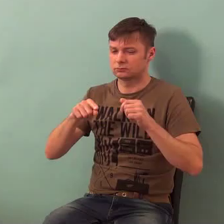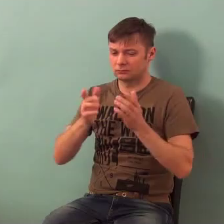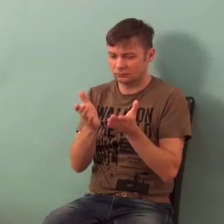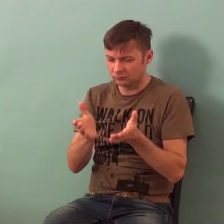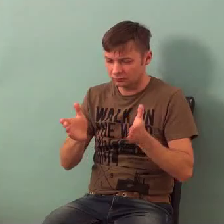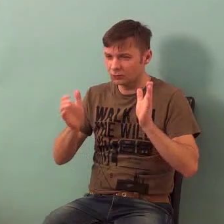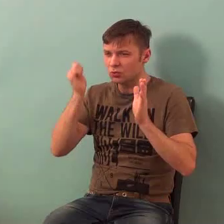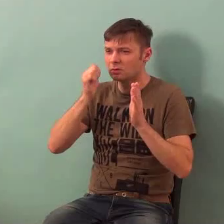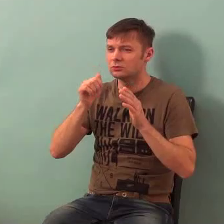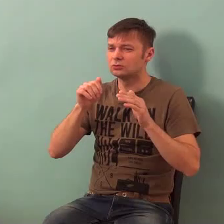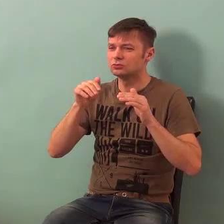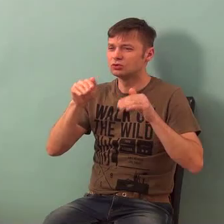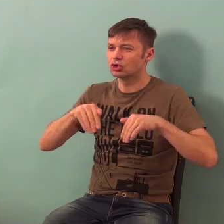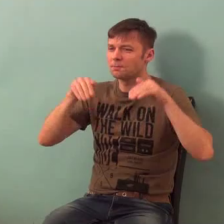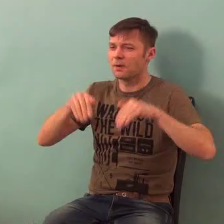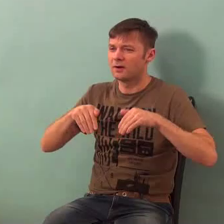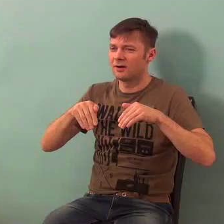Szklane naczynie i żaba.